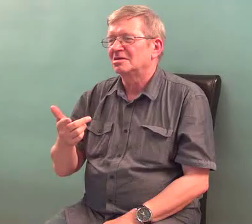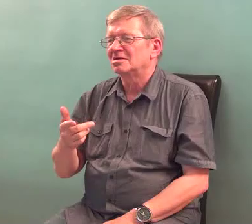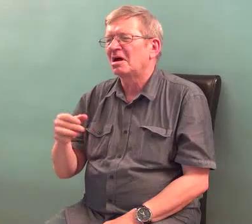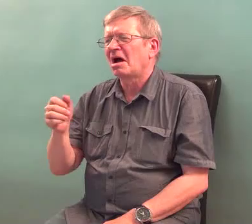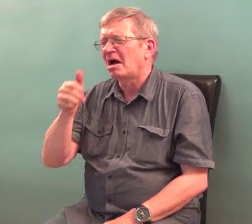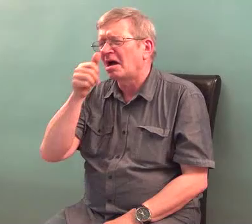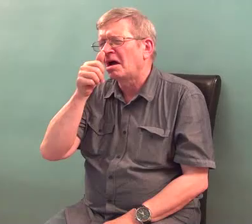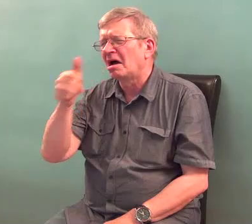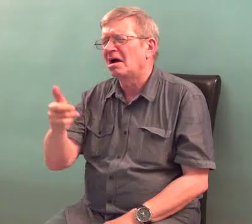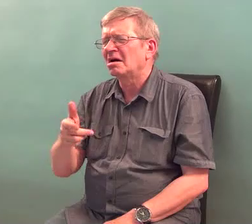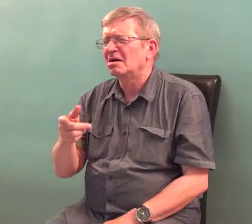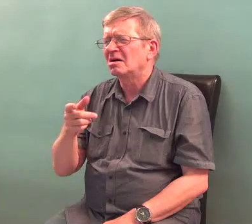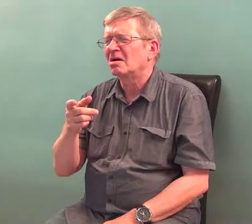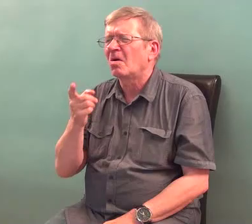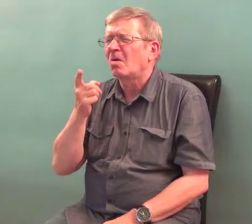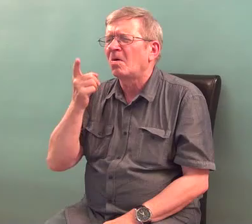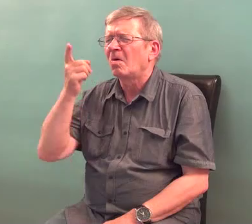Nie mogę, bo to daleko.